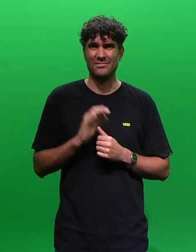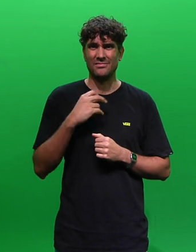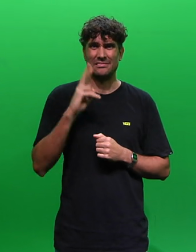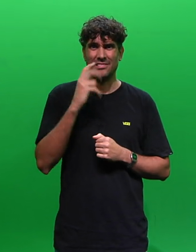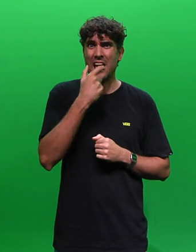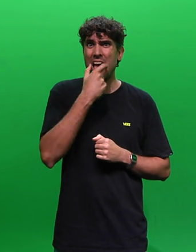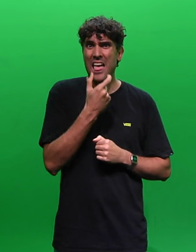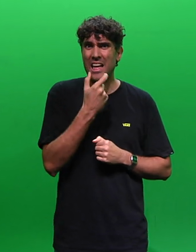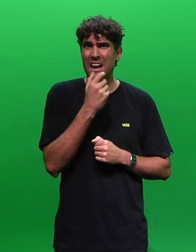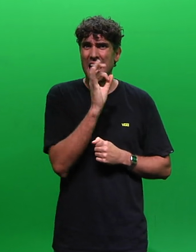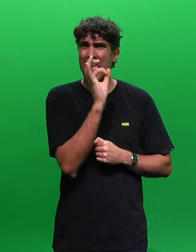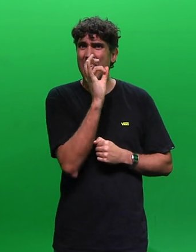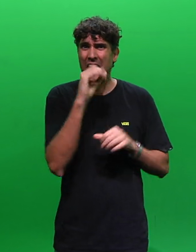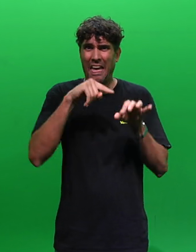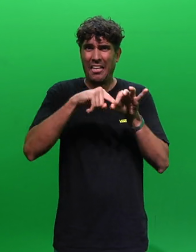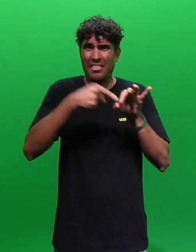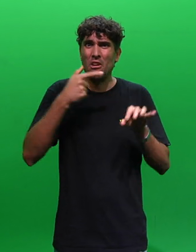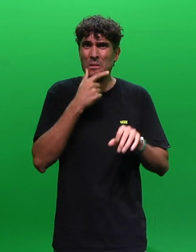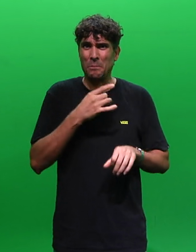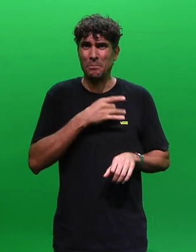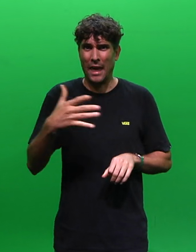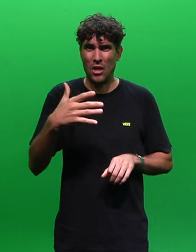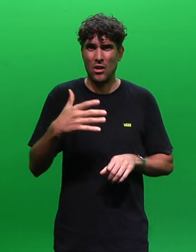Sí, veig que a la llengua hi té una taca, que és de color blanc al centre.